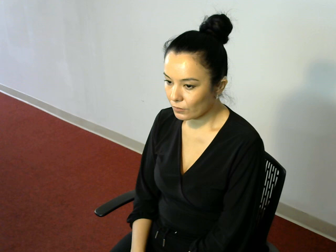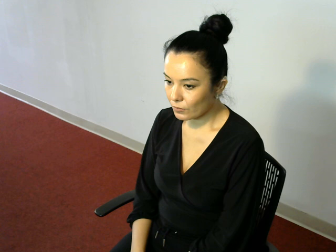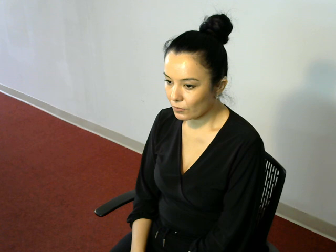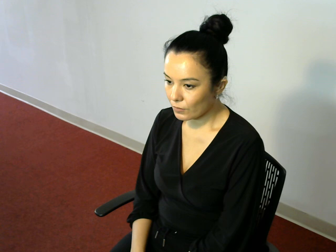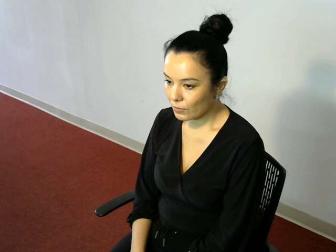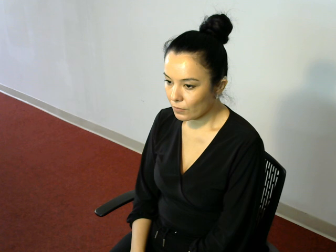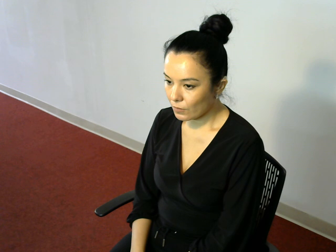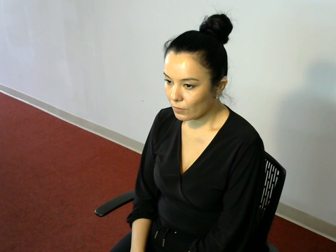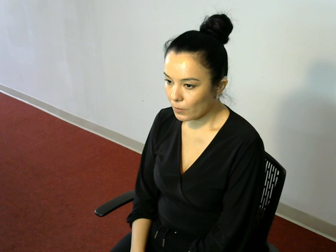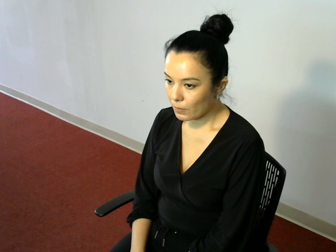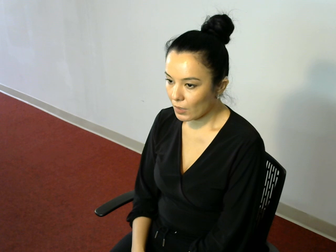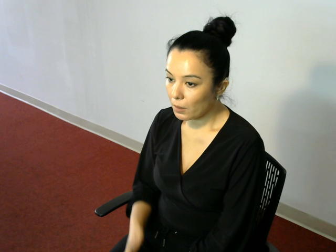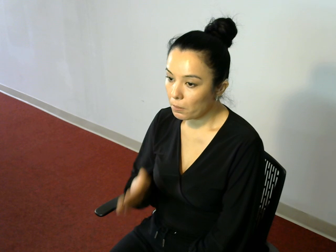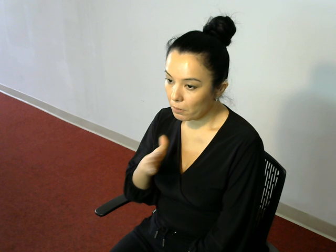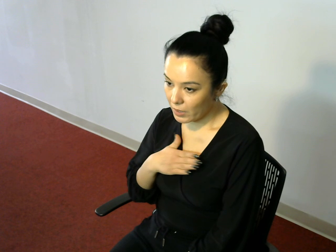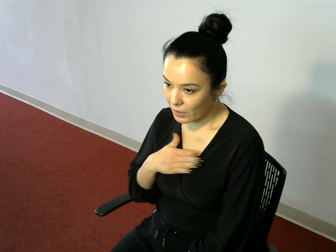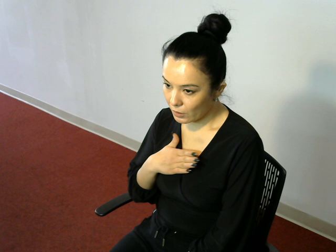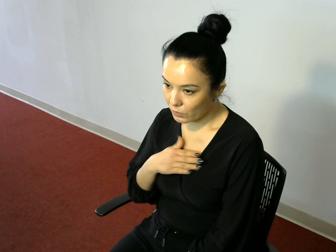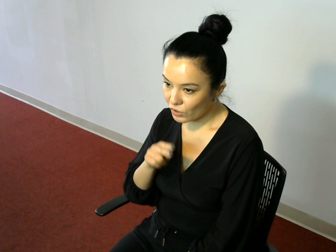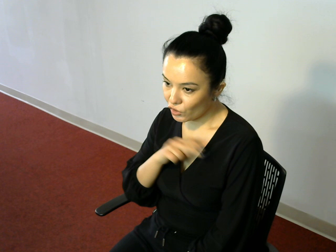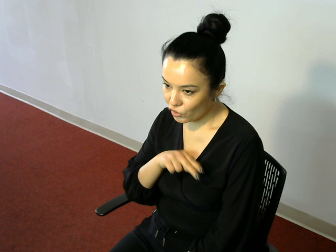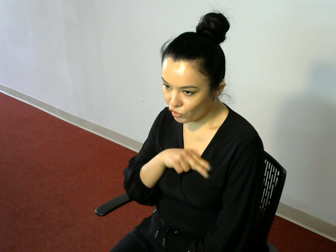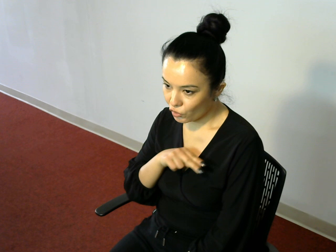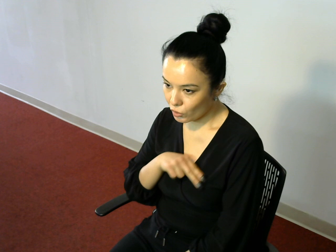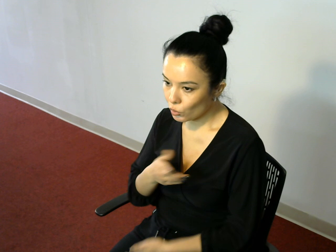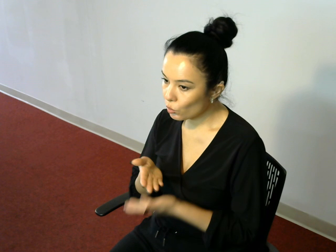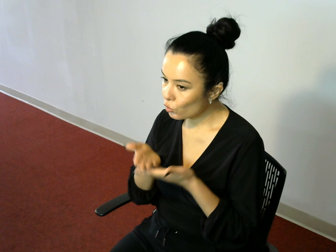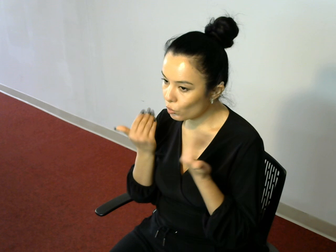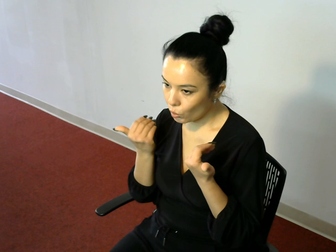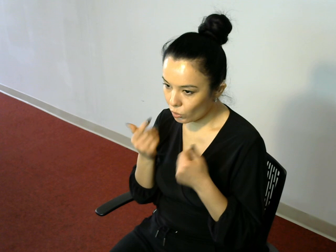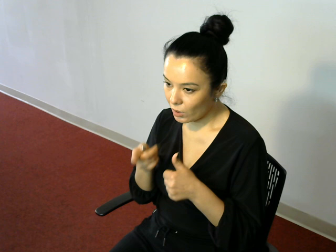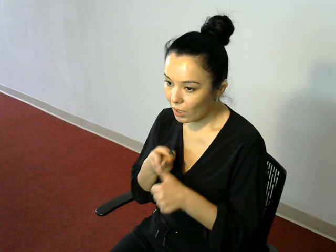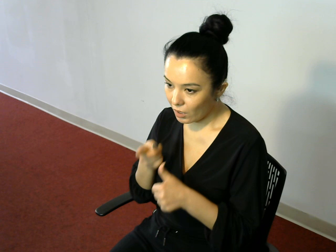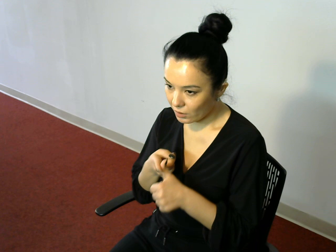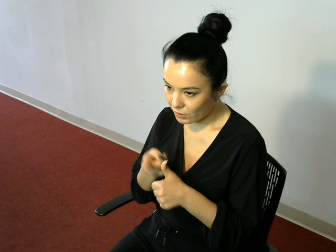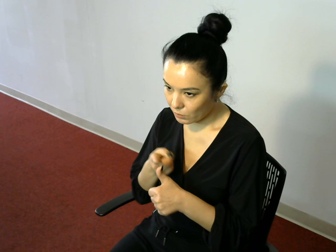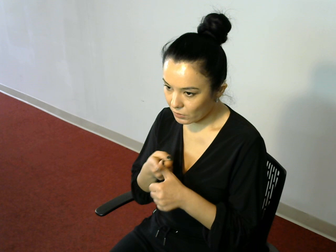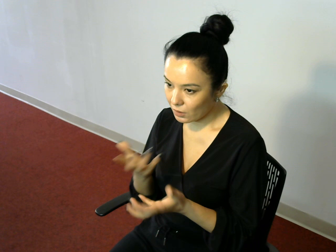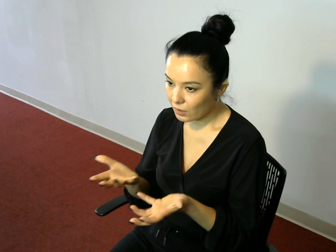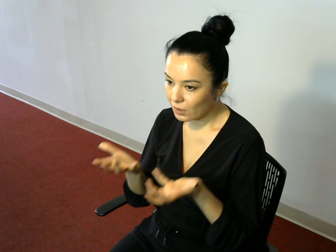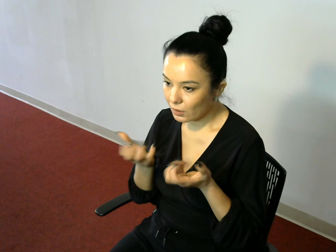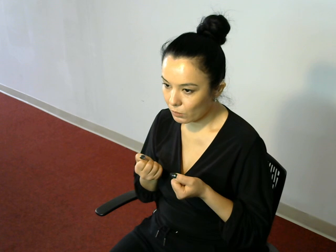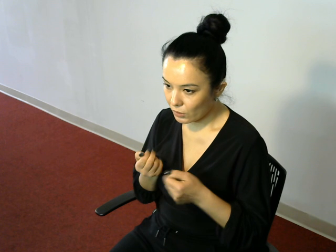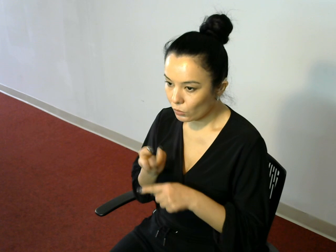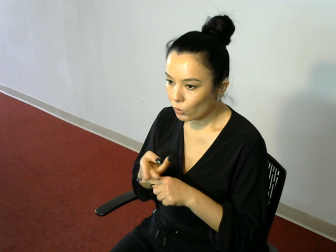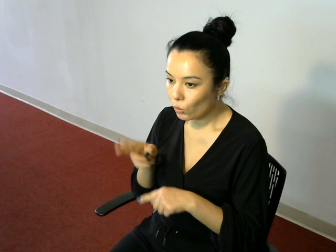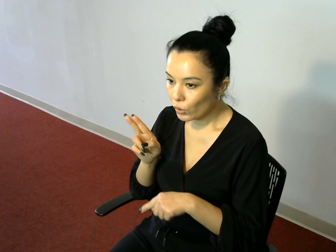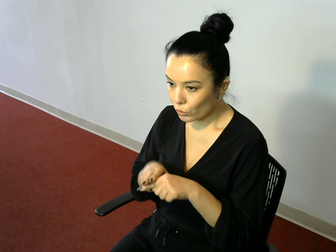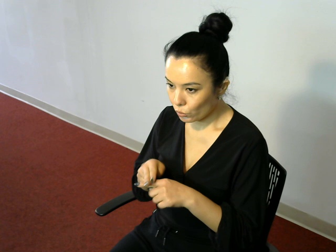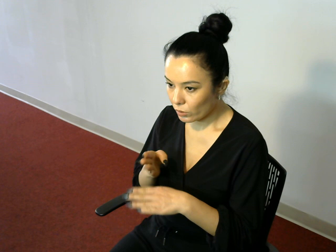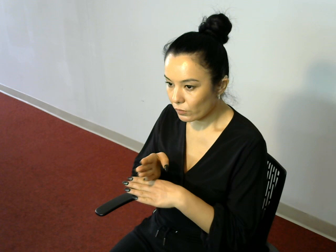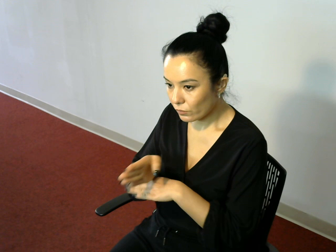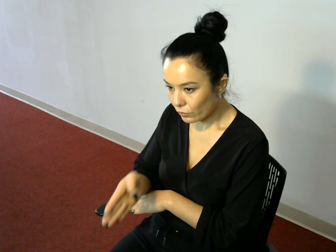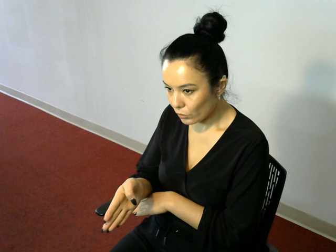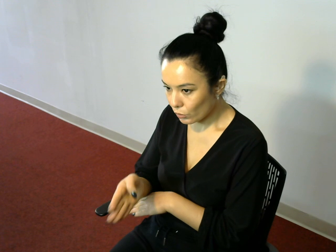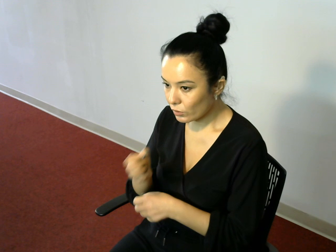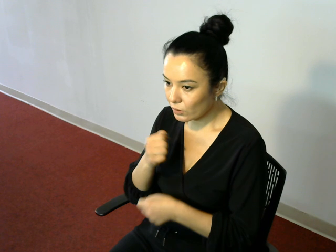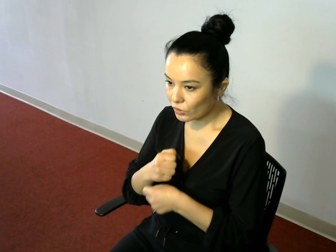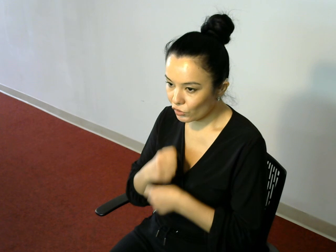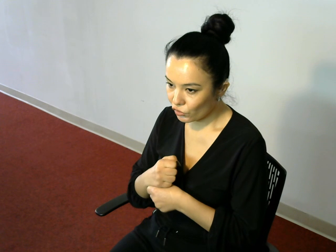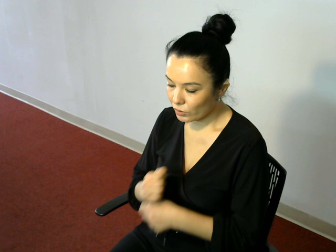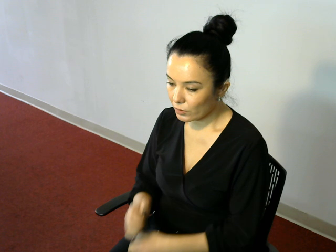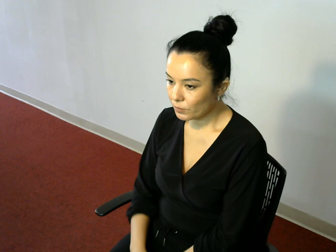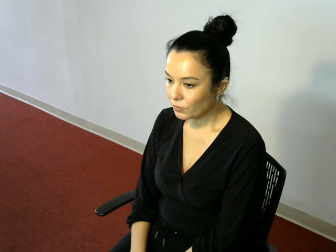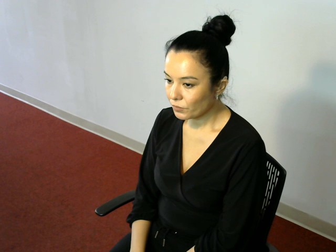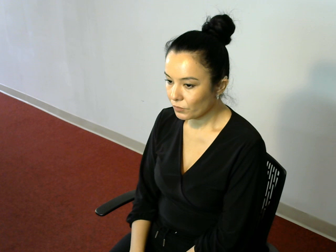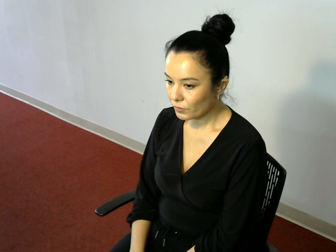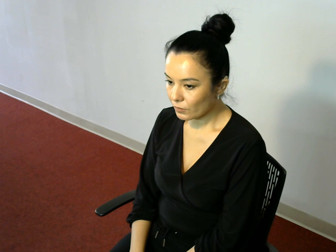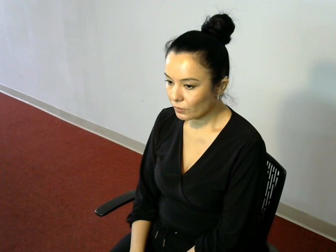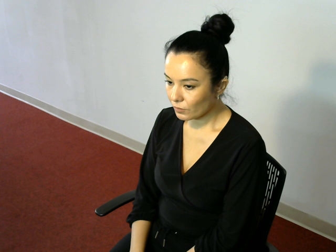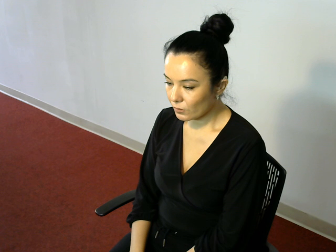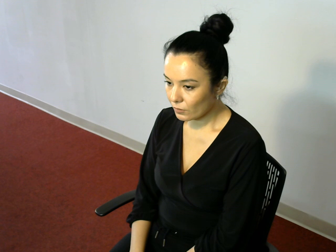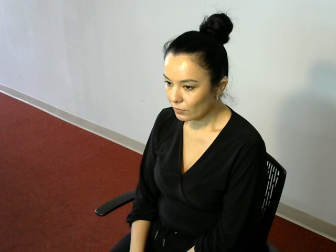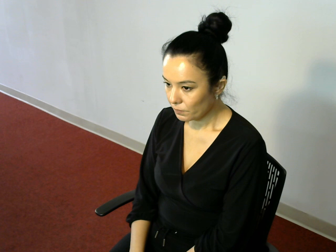Mən işsiz adı almaq üçün müraciət edirəm